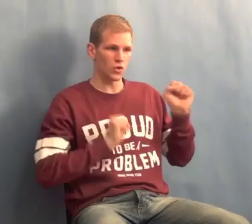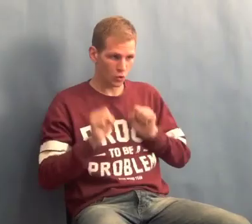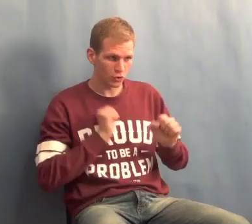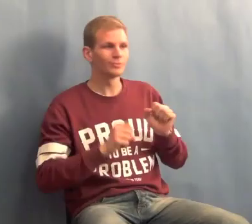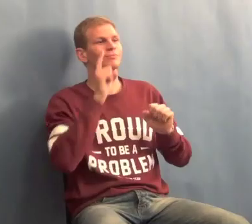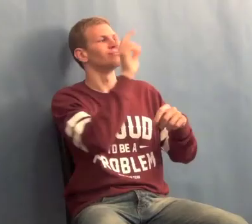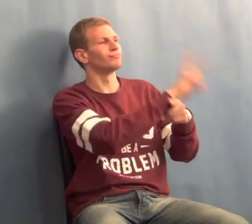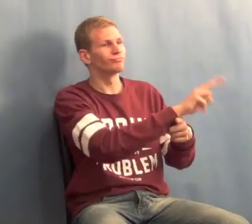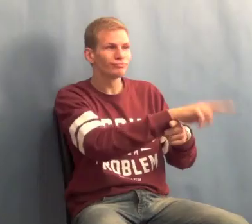Mężczyzna zwiedzał wszystko.